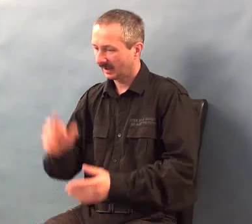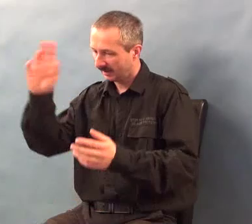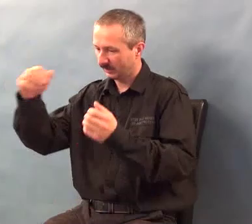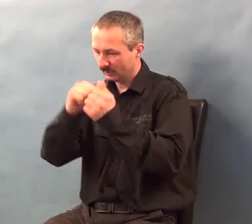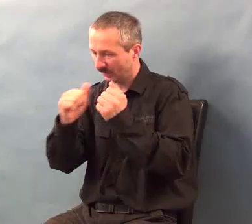Nie szkodzi.